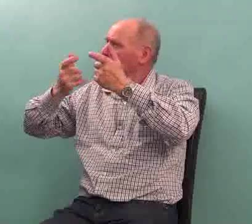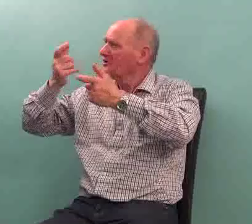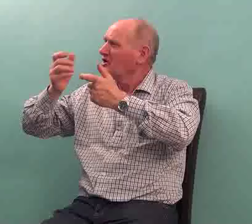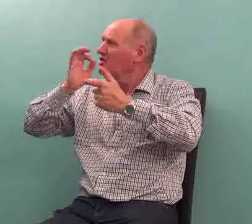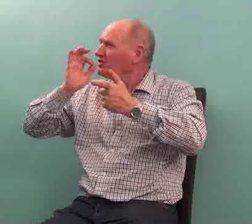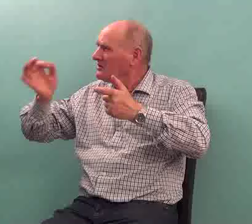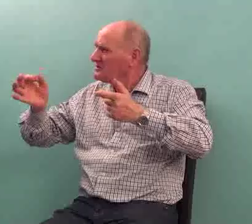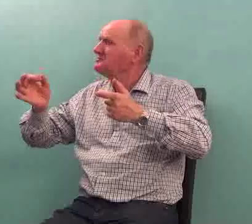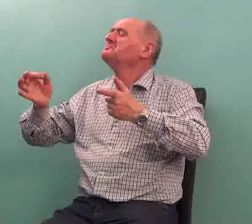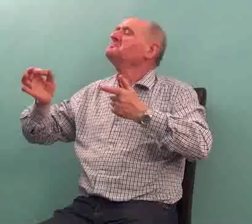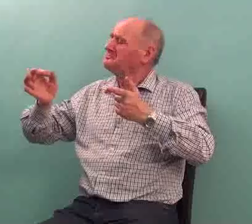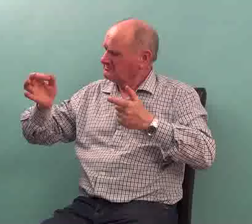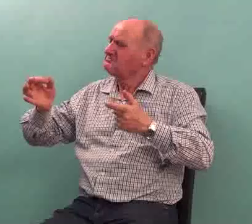Dobrze?